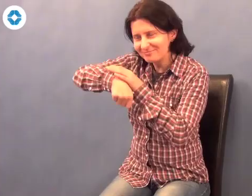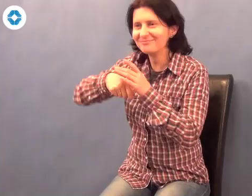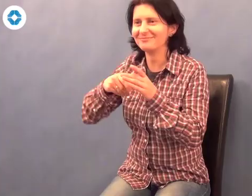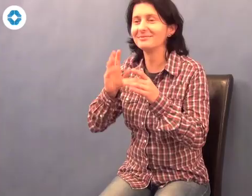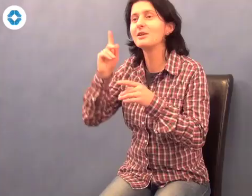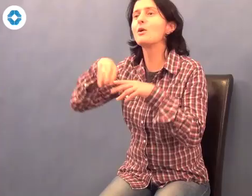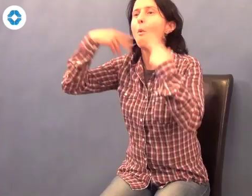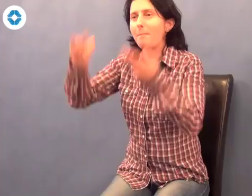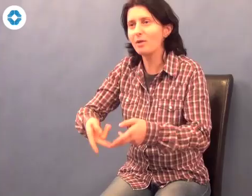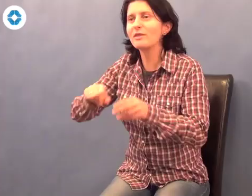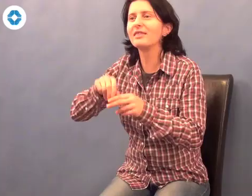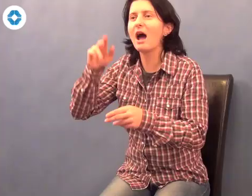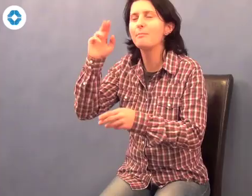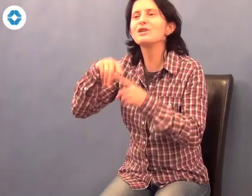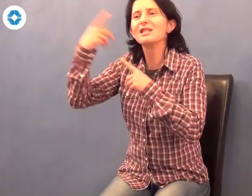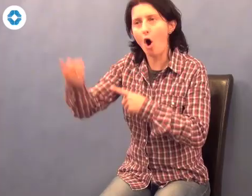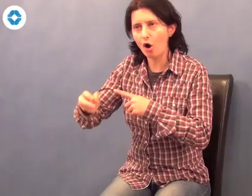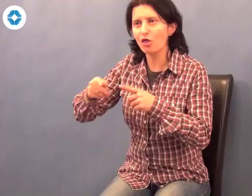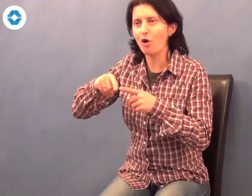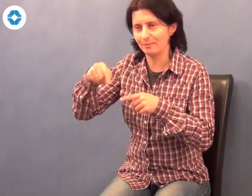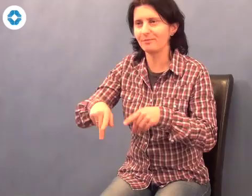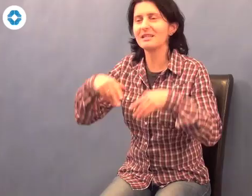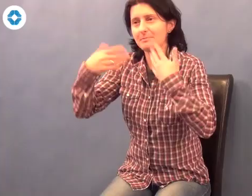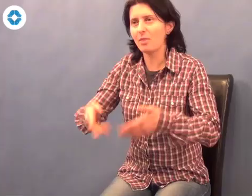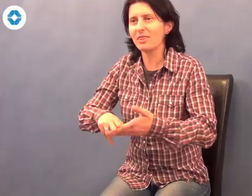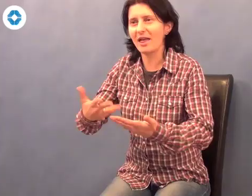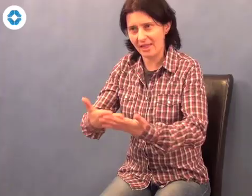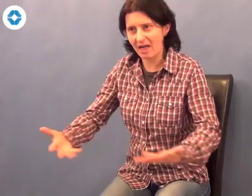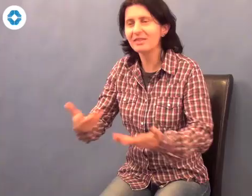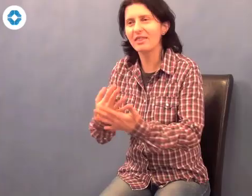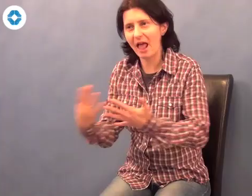Pies wypadł przez okno na ziemię.